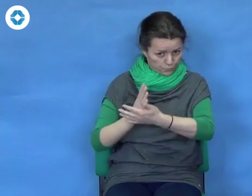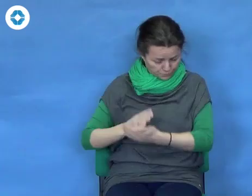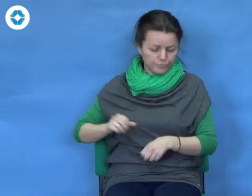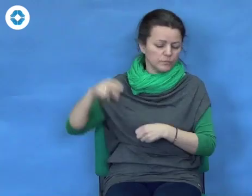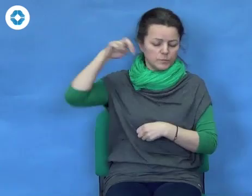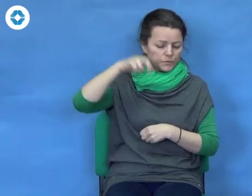Zszedł na dół.